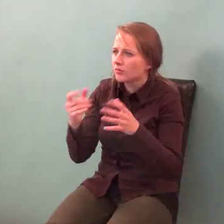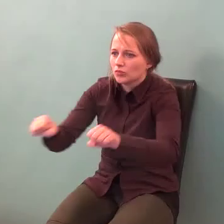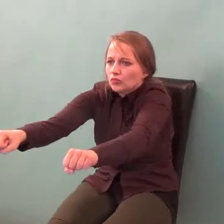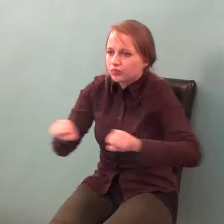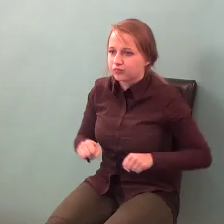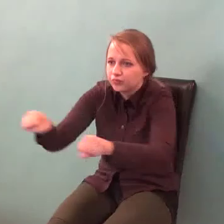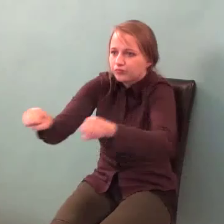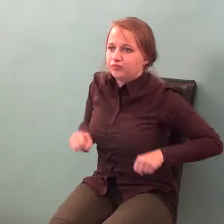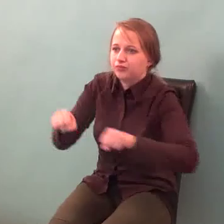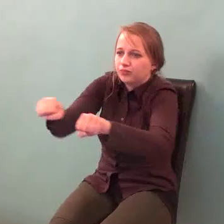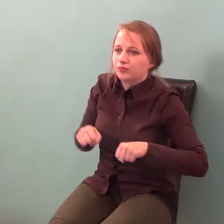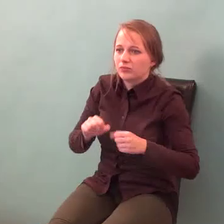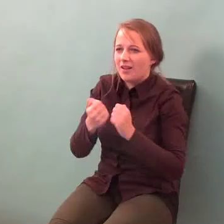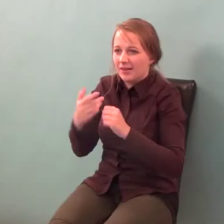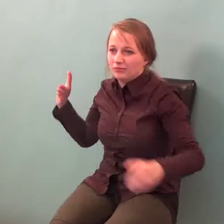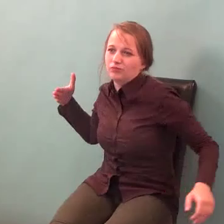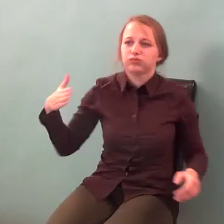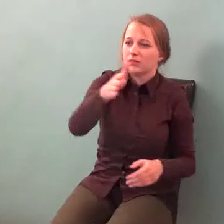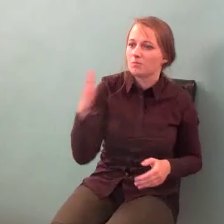Drezyna nadjeżdża.